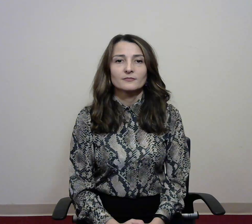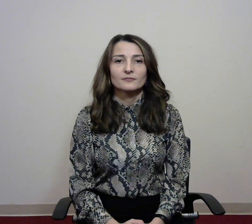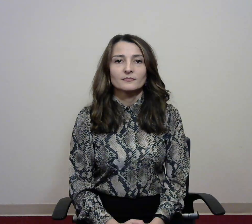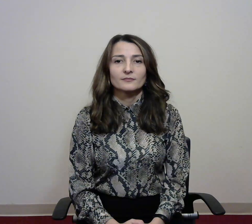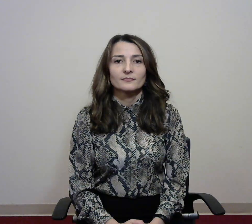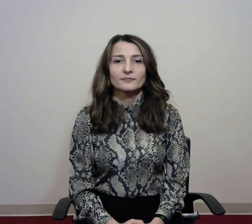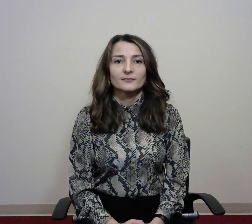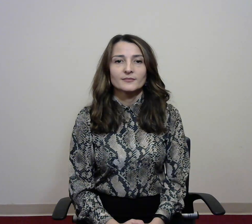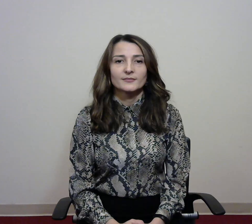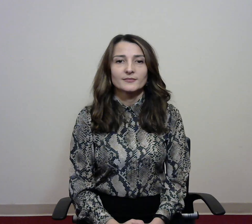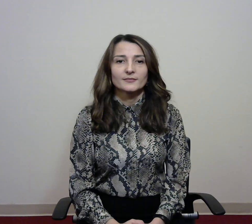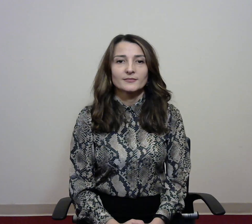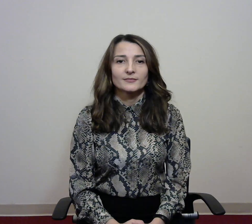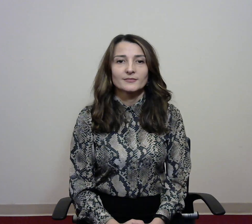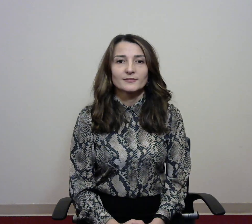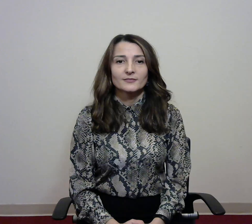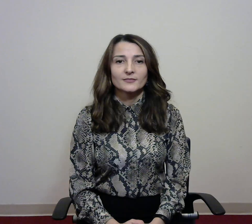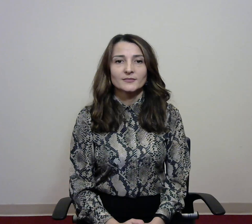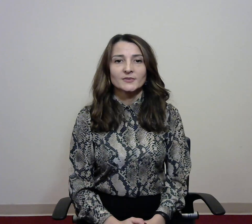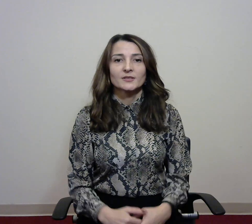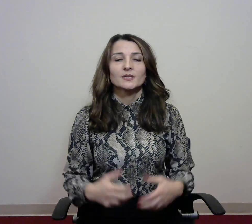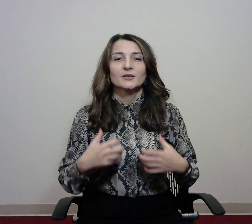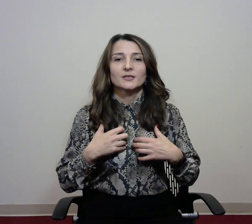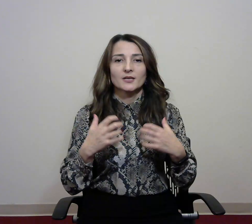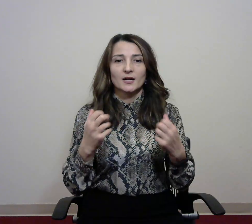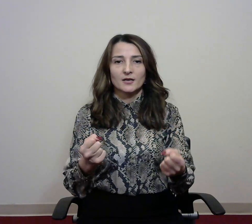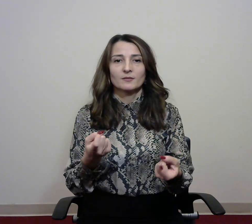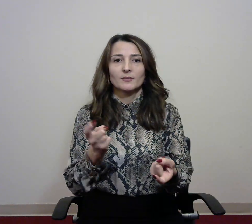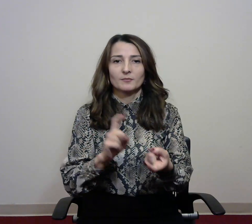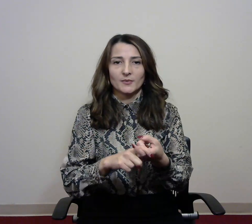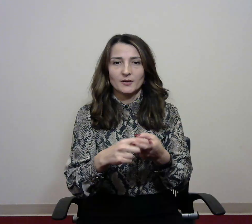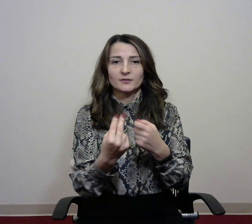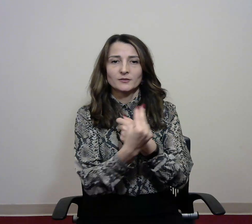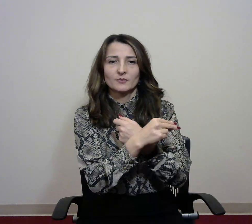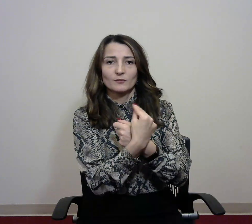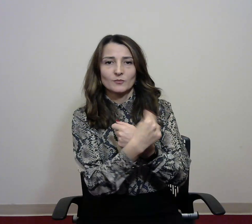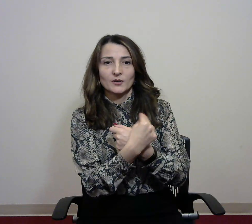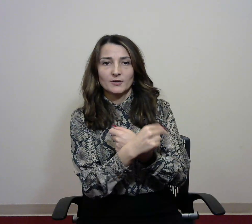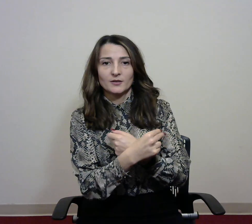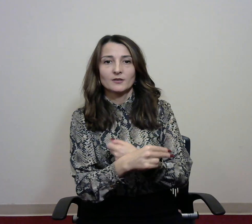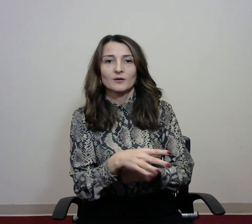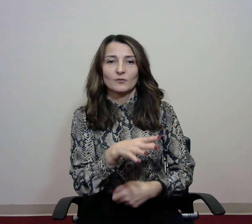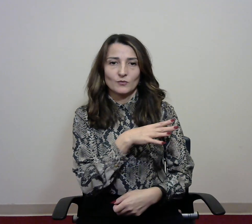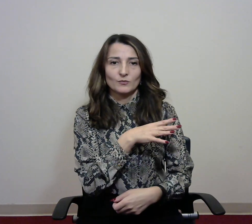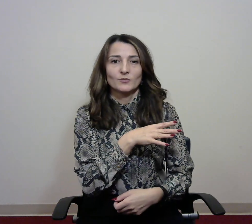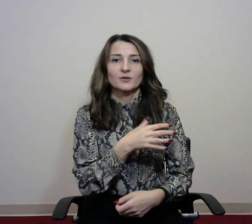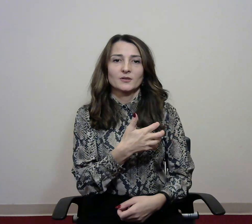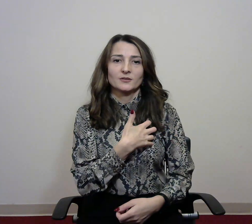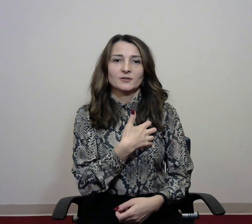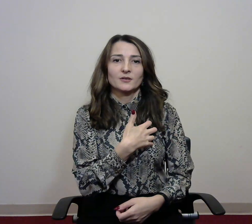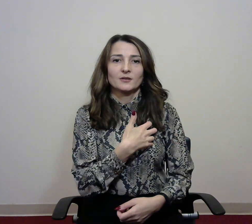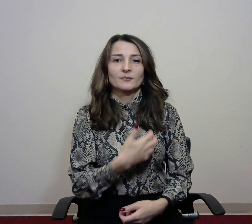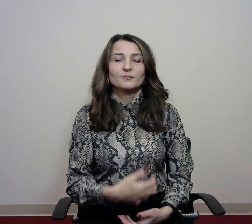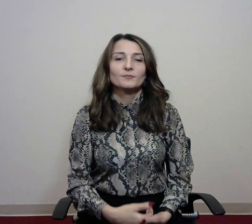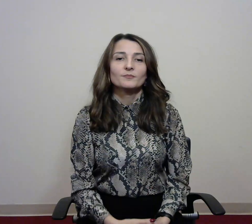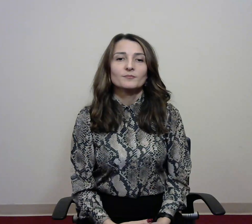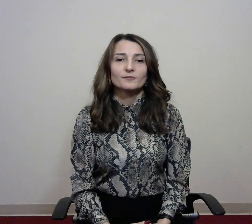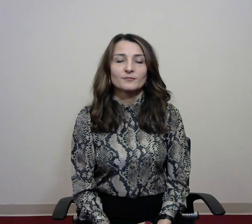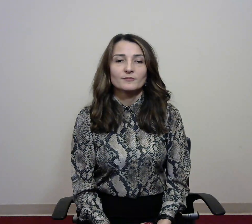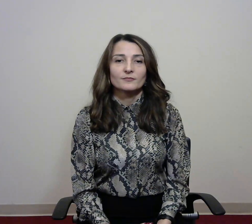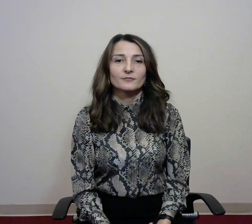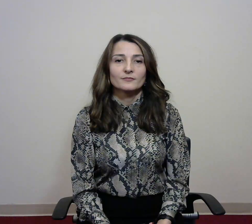Sağlamlığımla bağlı müalicə olmaq istəyirəm